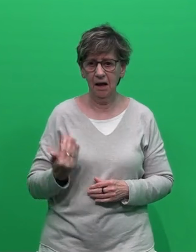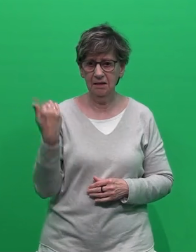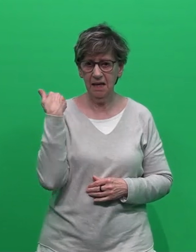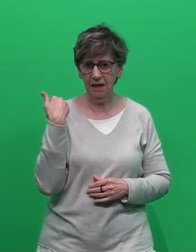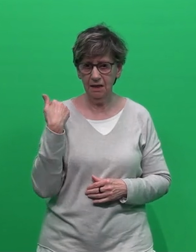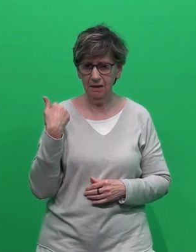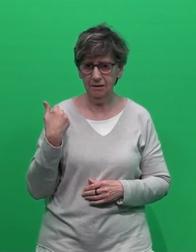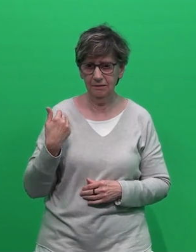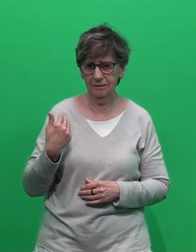Ahir.